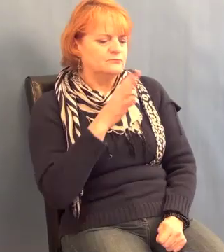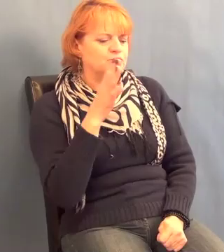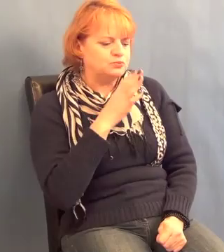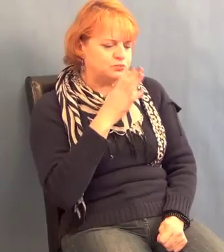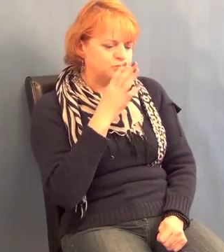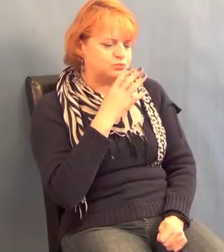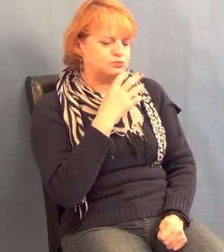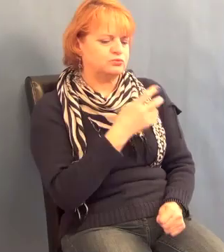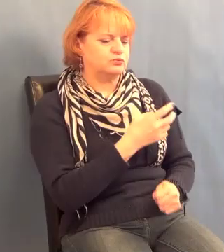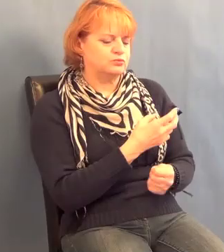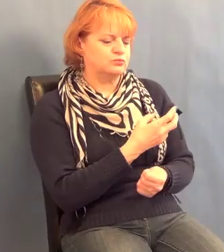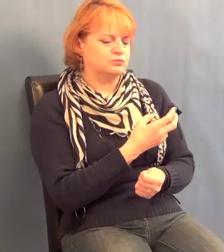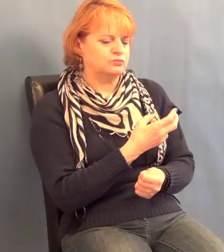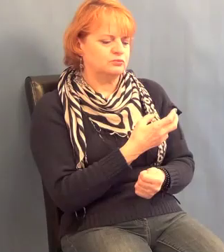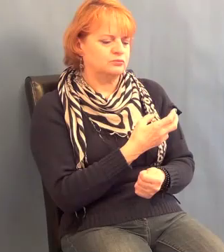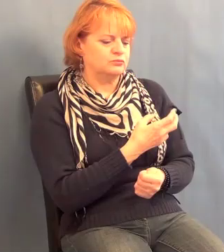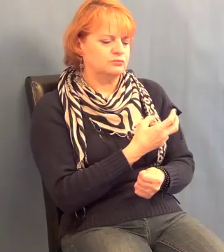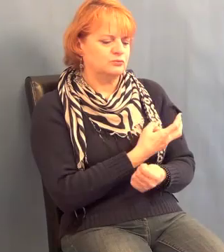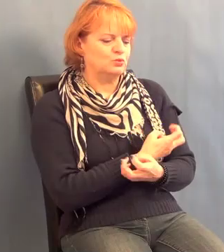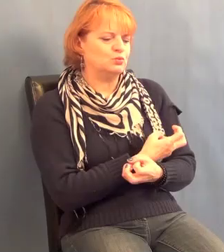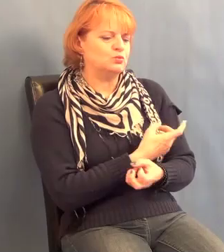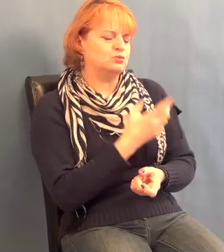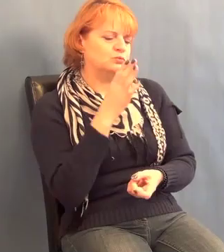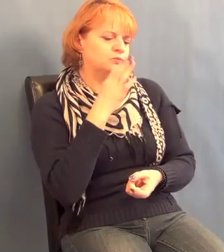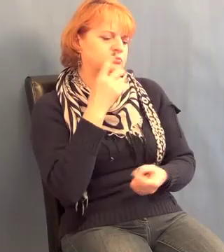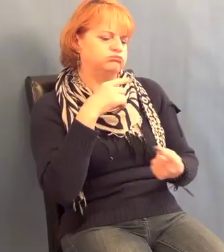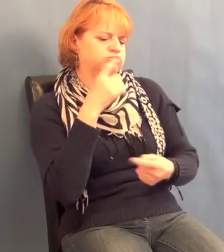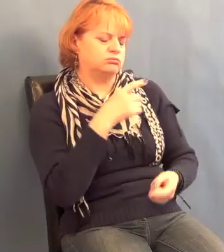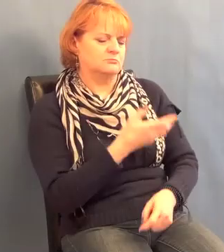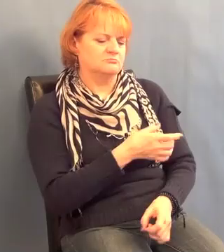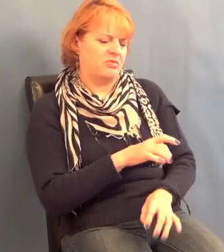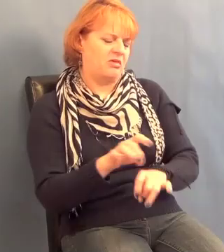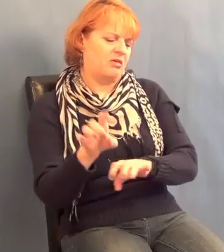Zatrute powietrze.